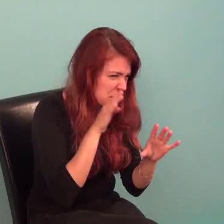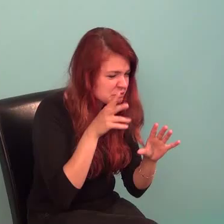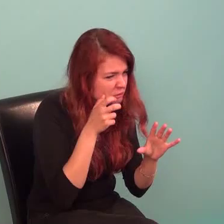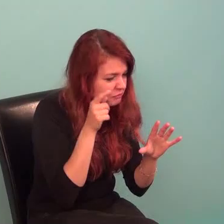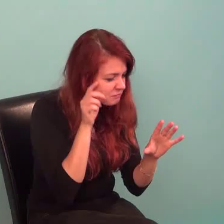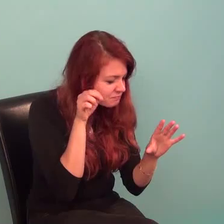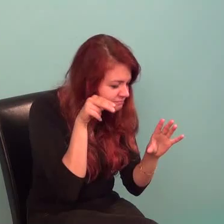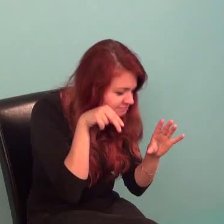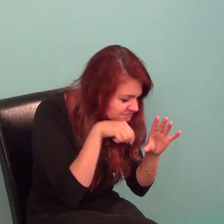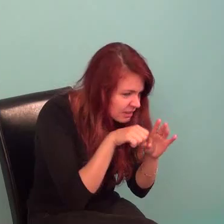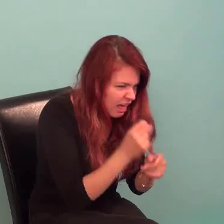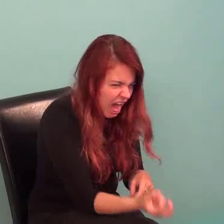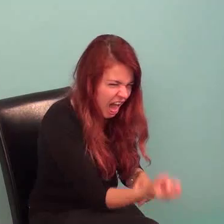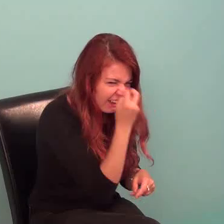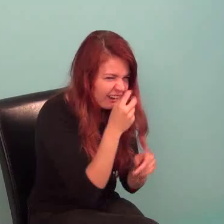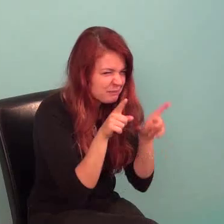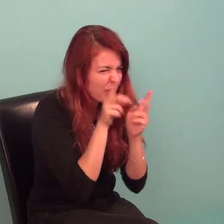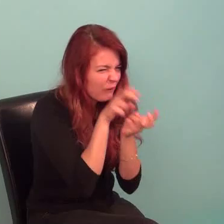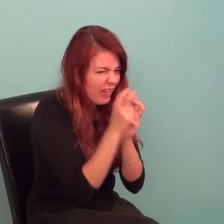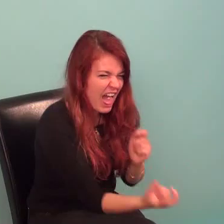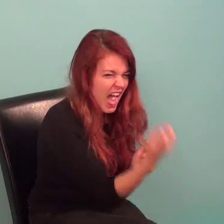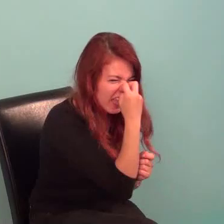Zagląda, a z otworu wychodzi chomik i gryzie go w nos.